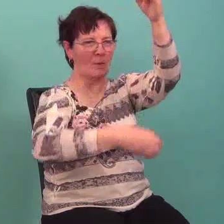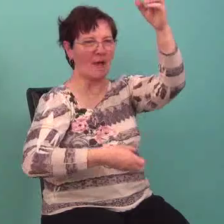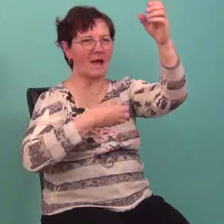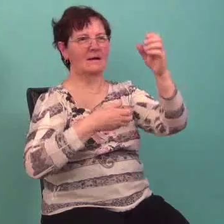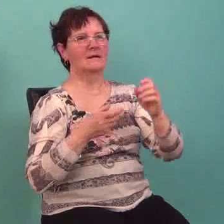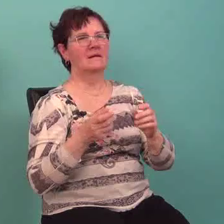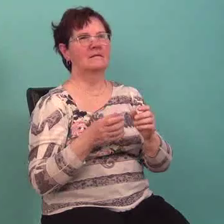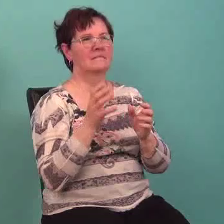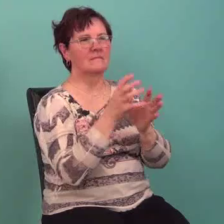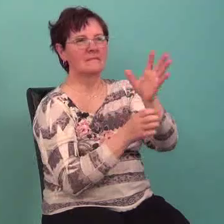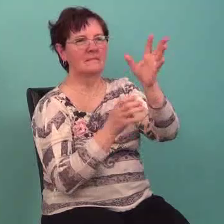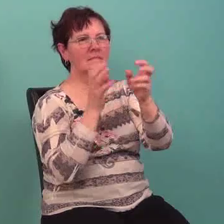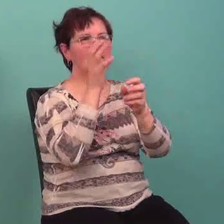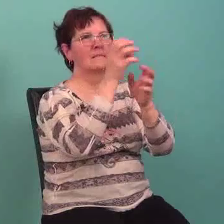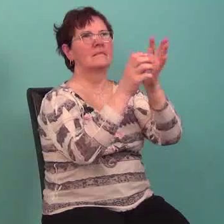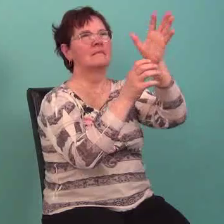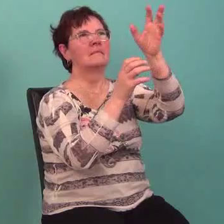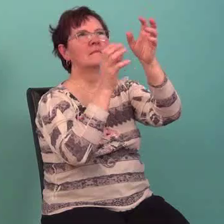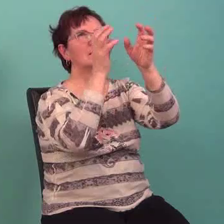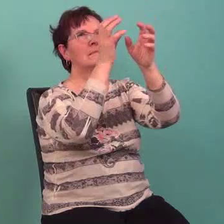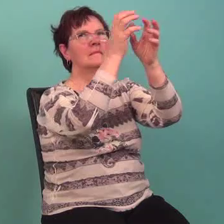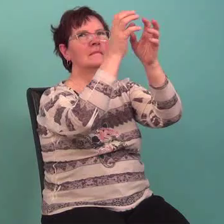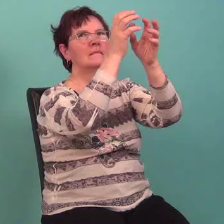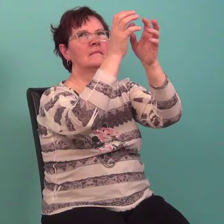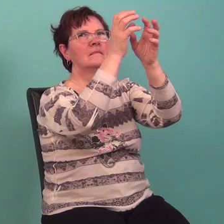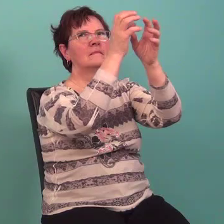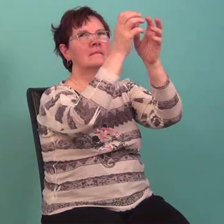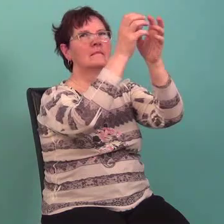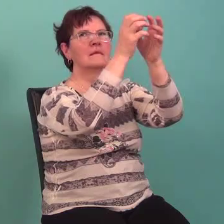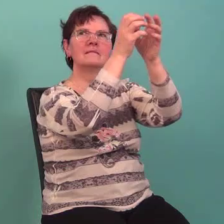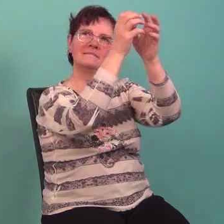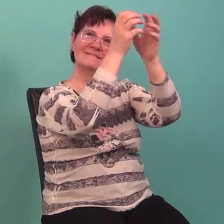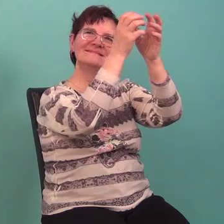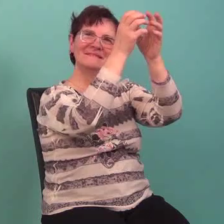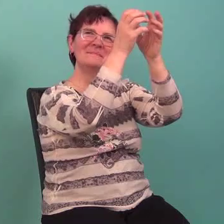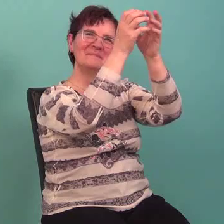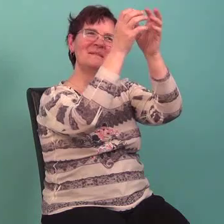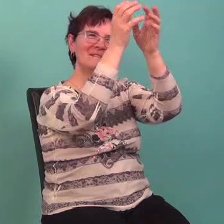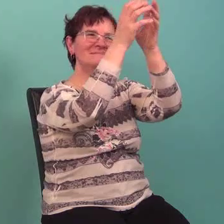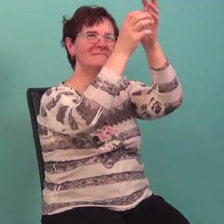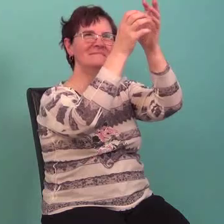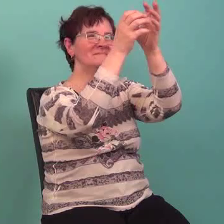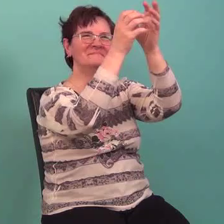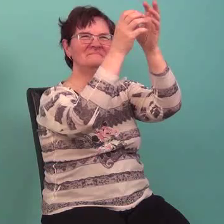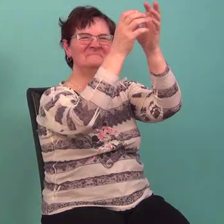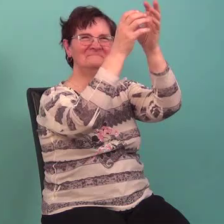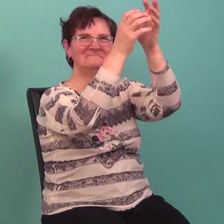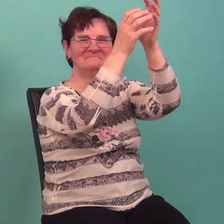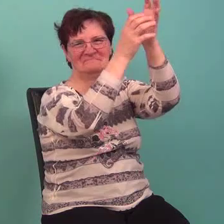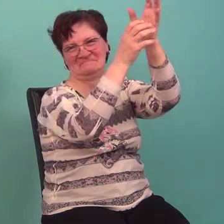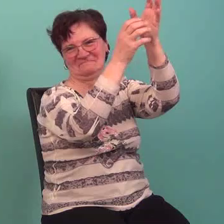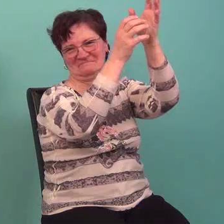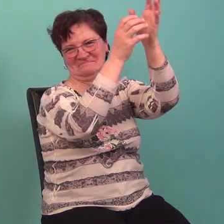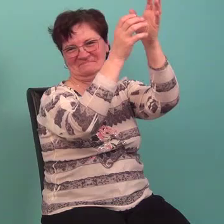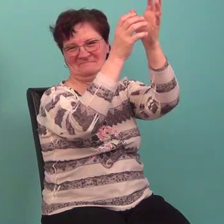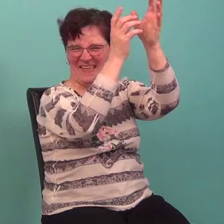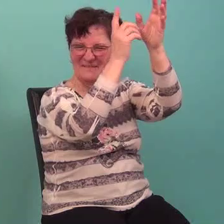Kot wspina się po niej do góry.